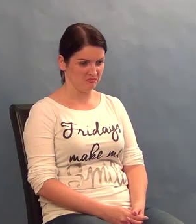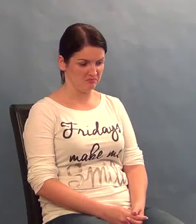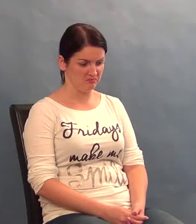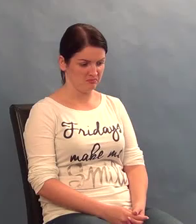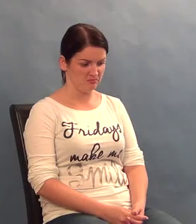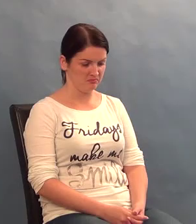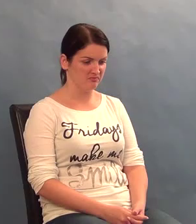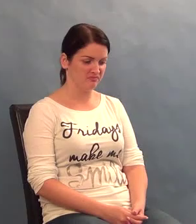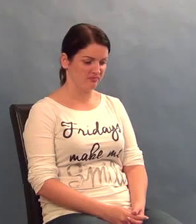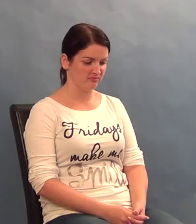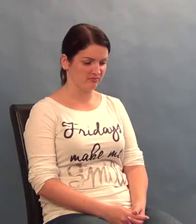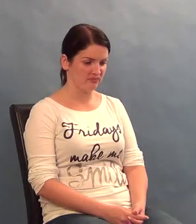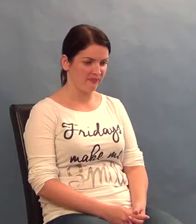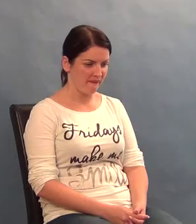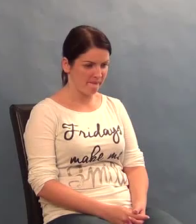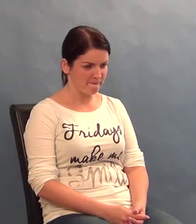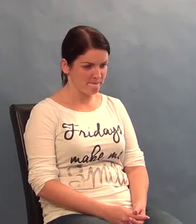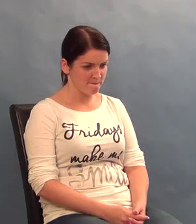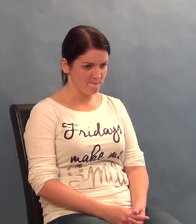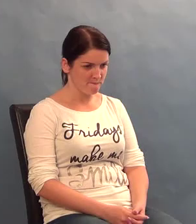Dwudziestego trzeciego lutego, po pracy, wieczorem.